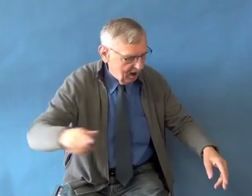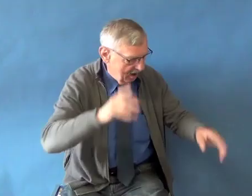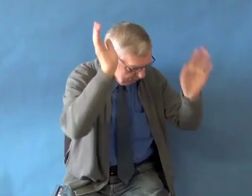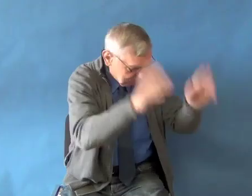Leży.